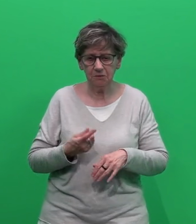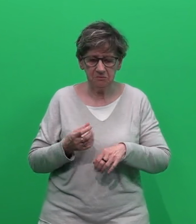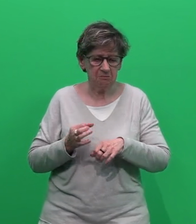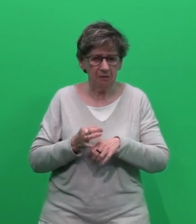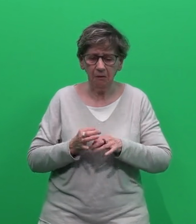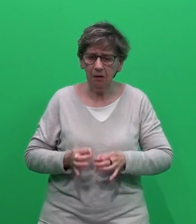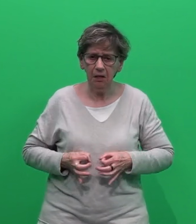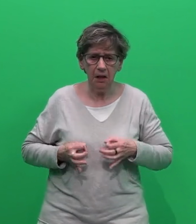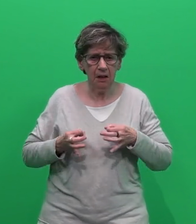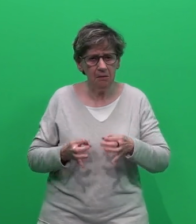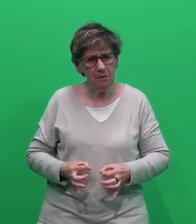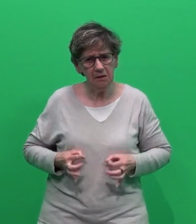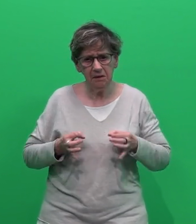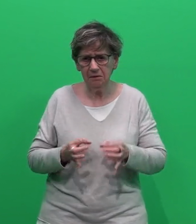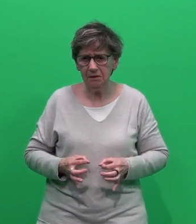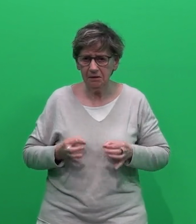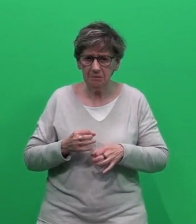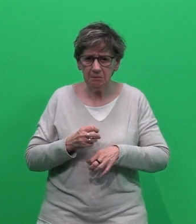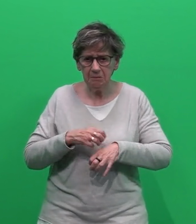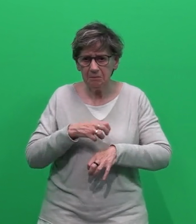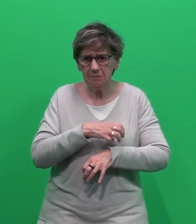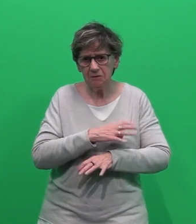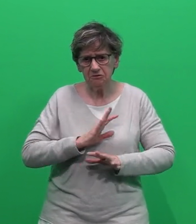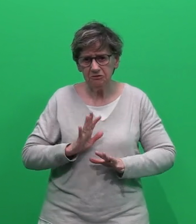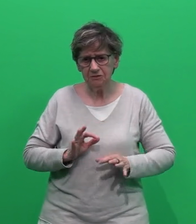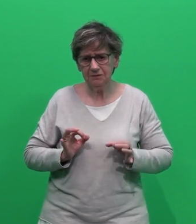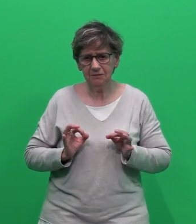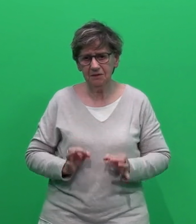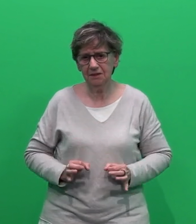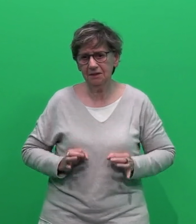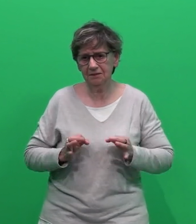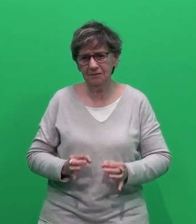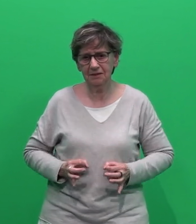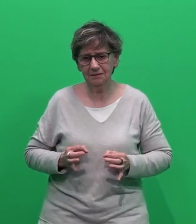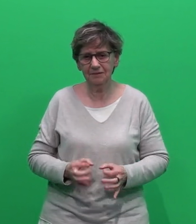Tinc una altra taca que està sempre igual, no s'ha inflat ni n'han sortit més, està com sempre.